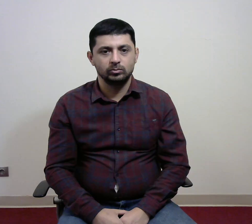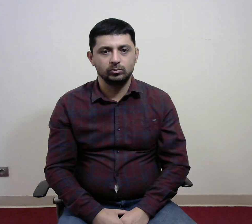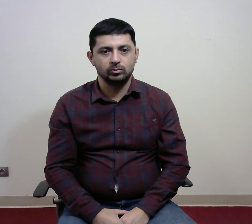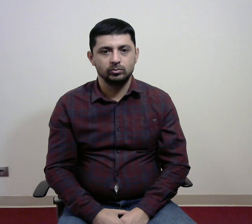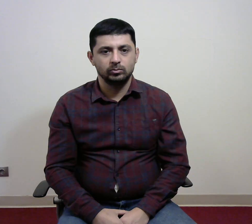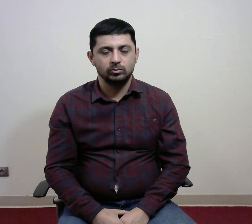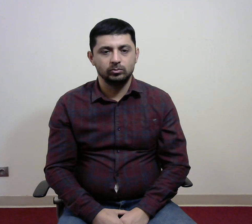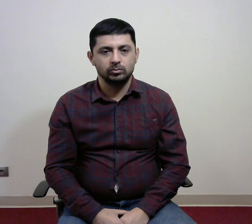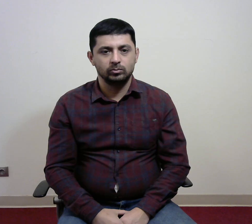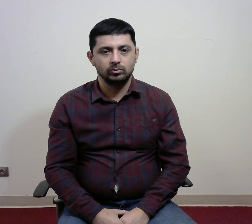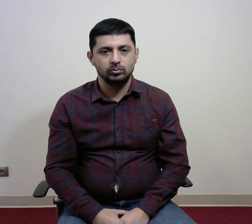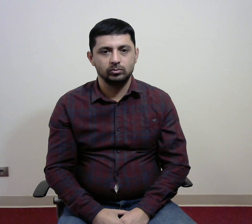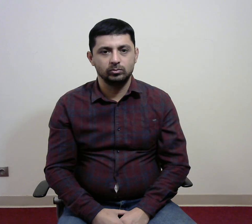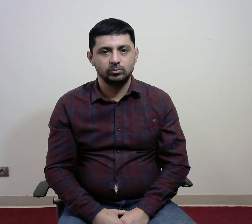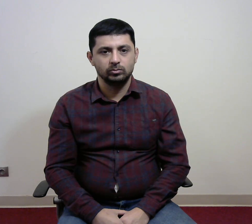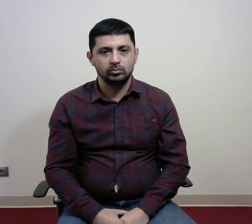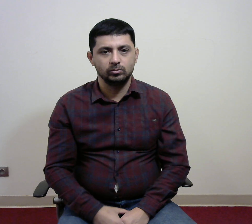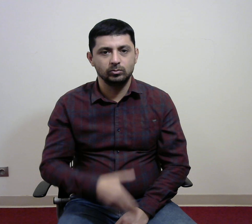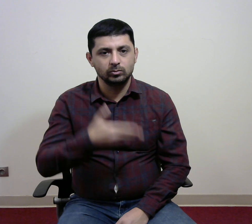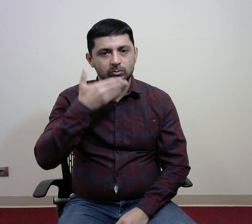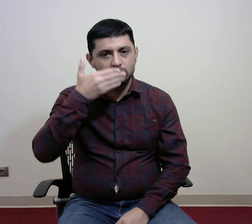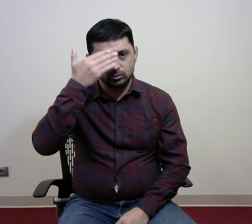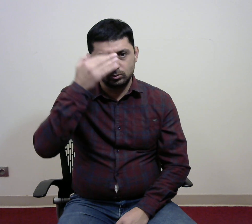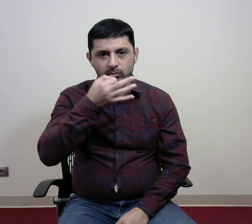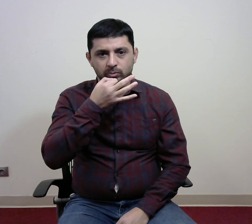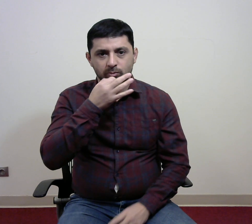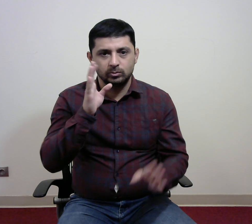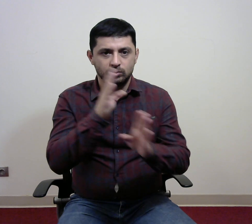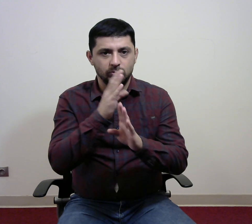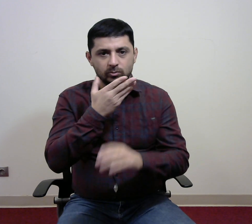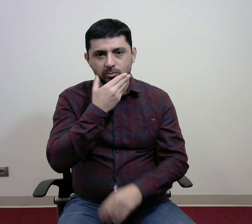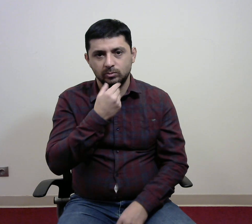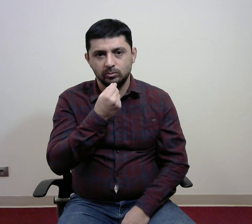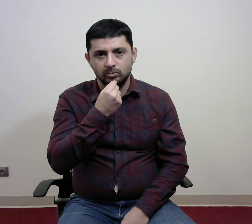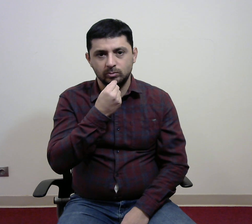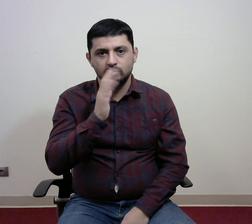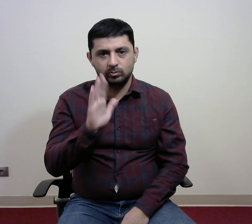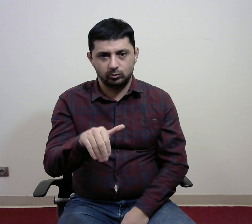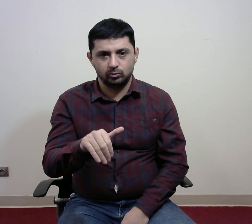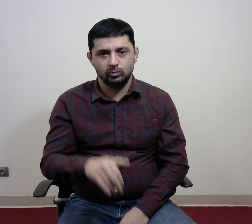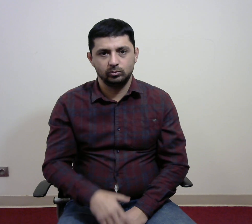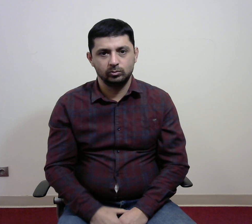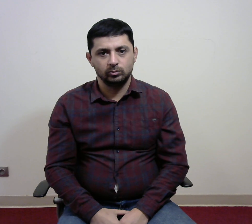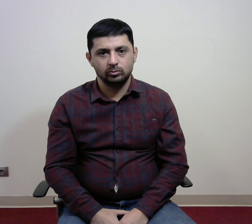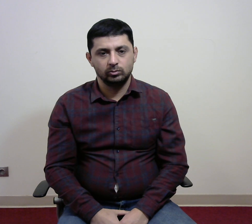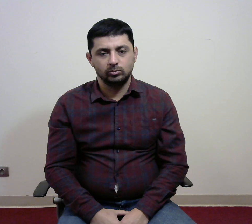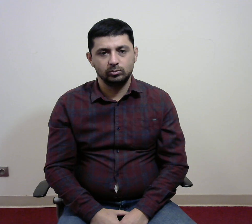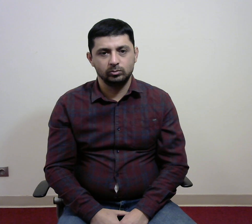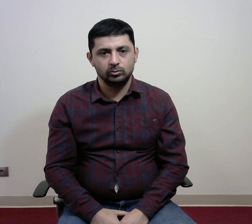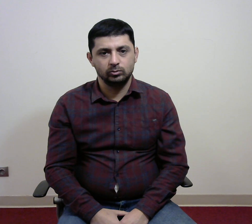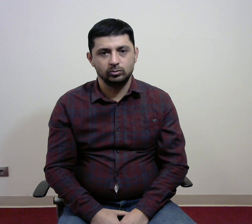Yazda havalar qəşəng olur